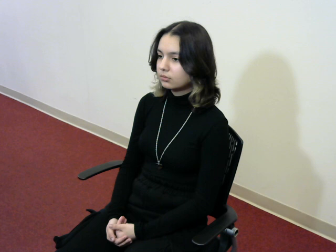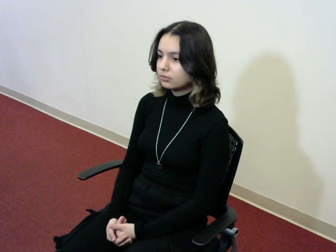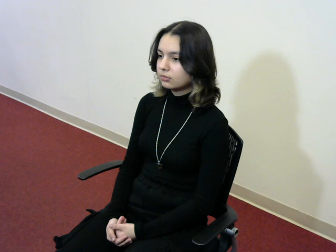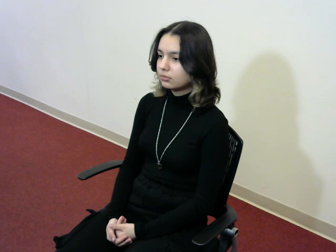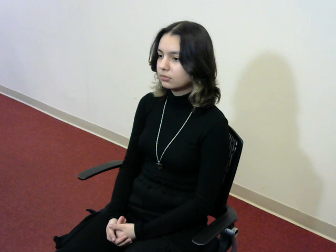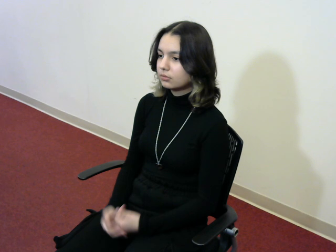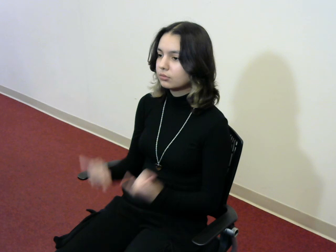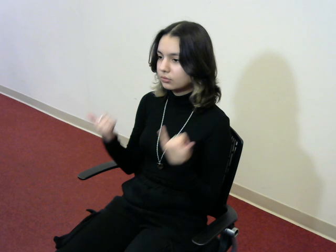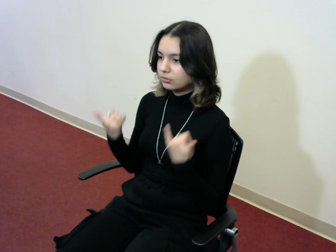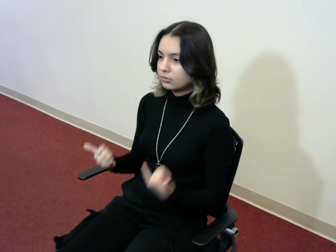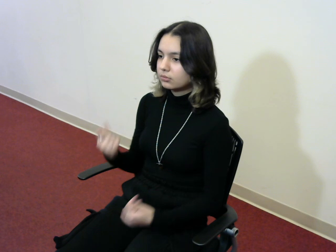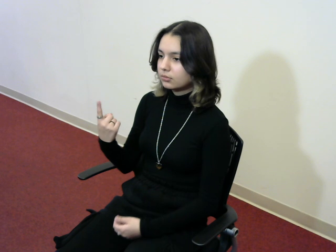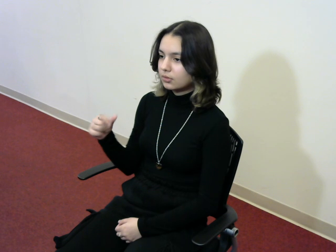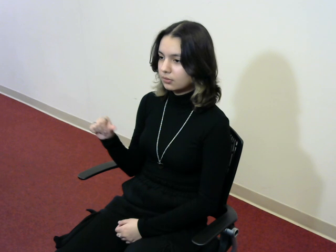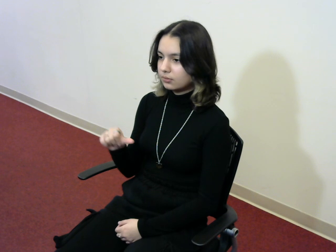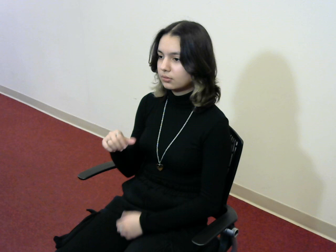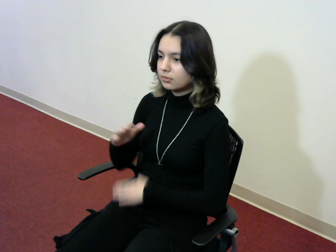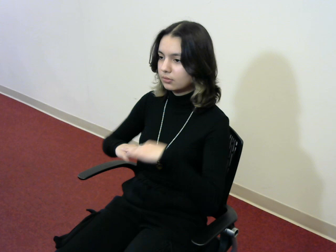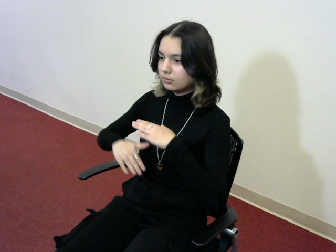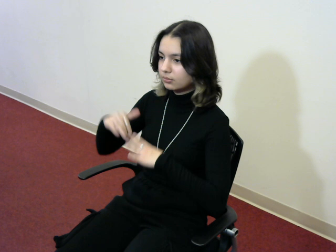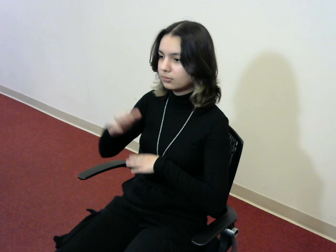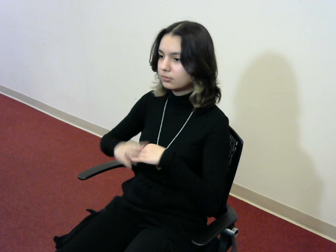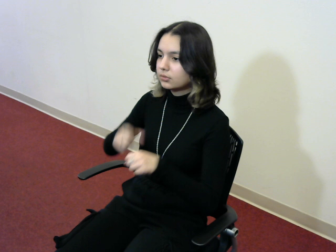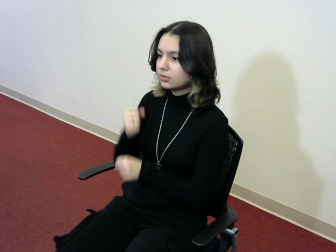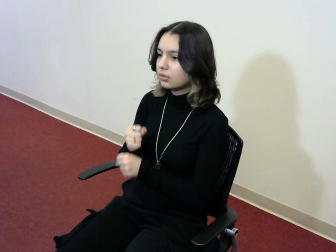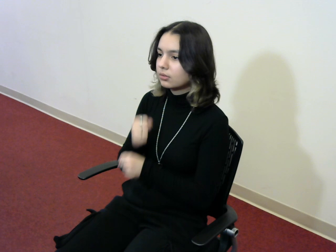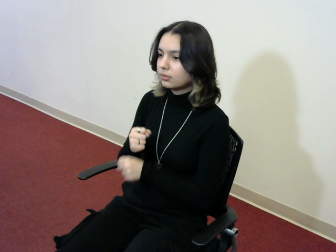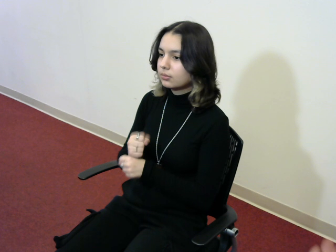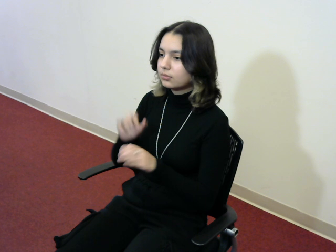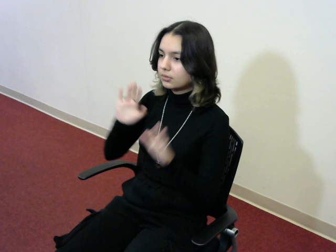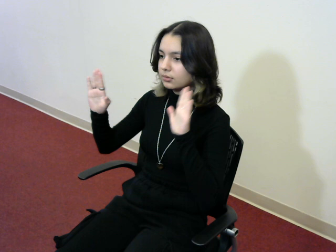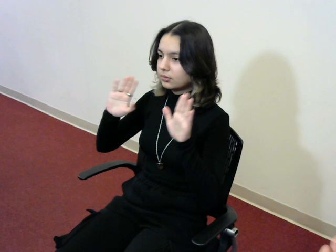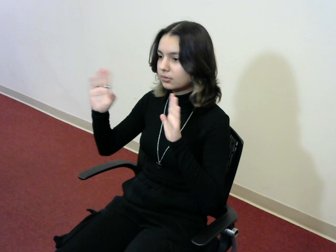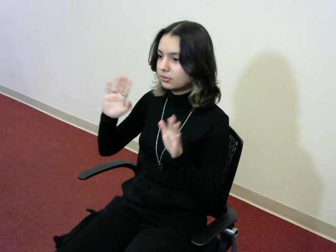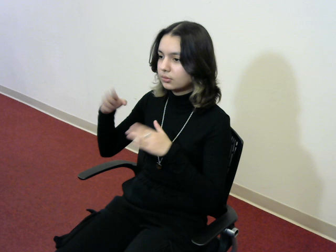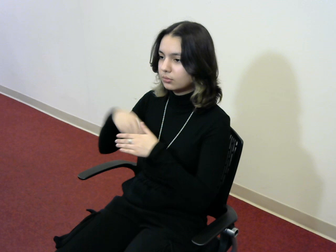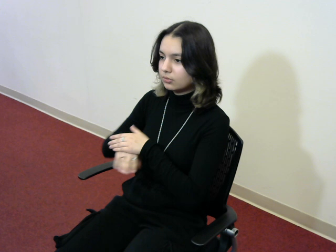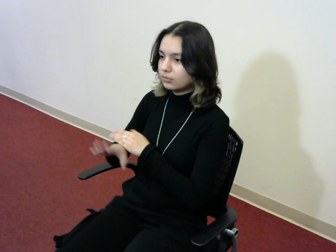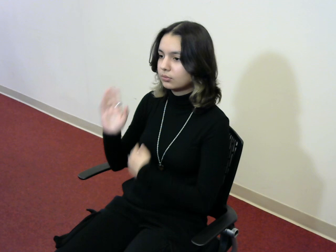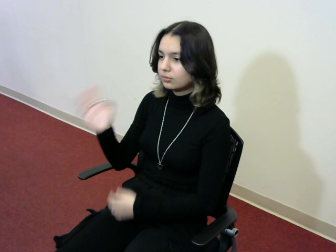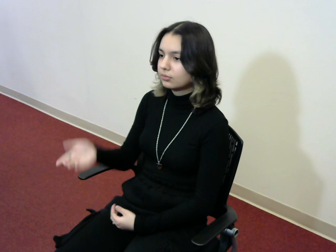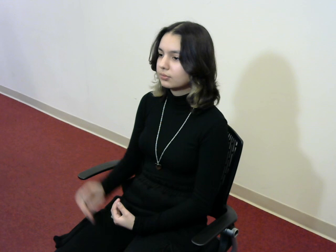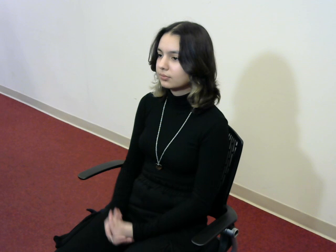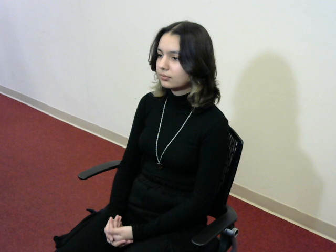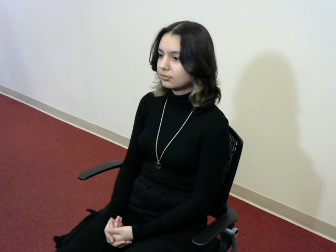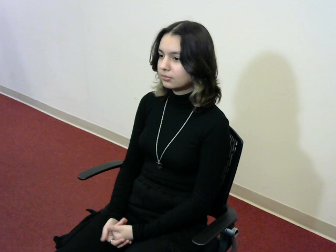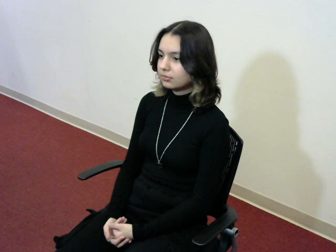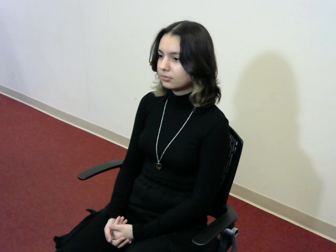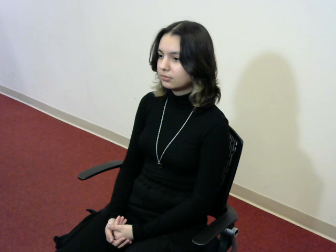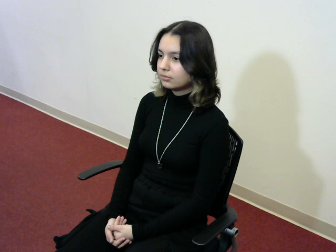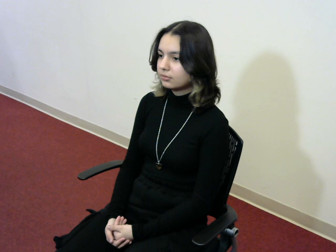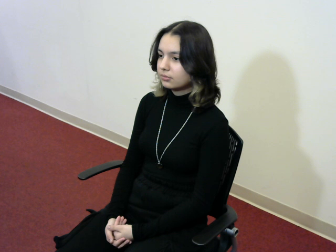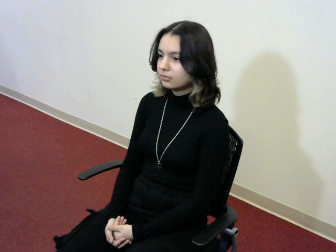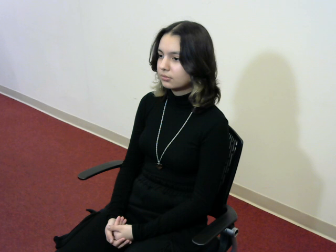Bu həftə əl işləri sərgisinə gedəcəm